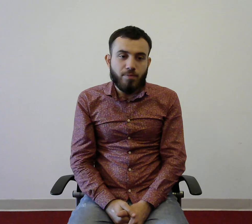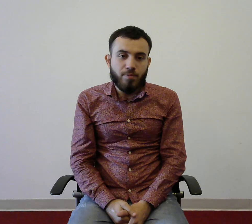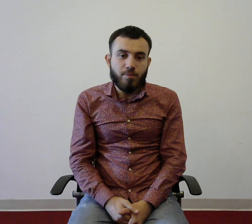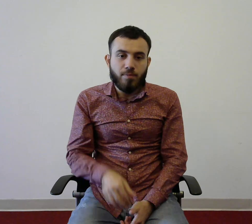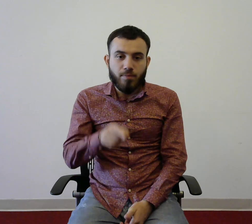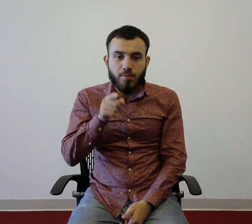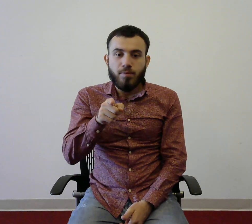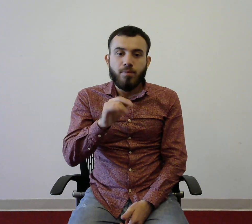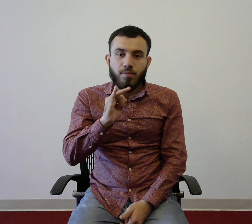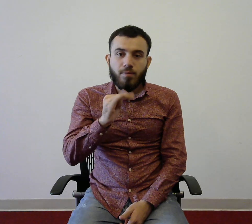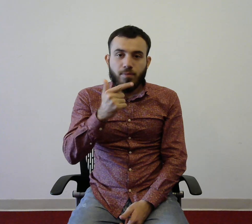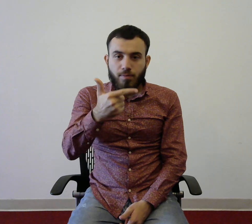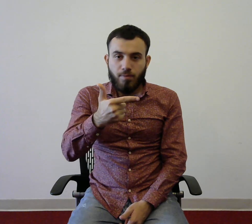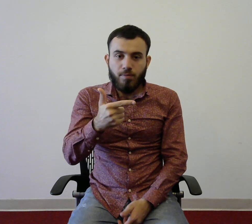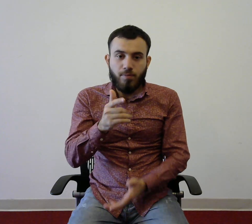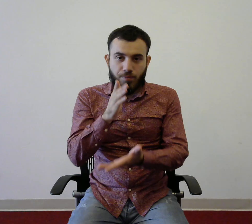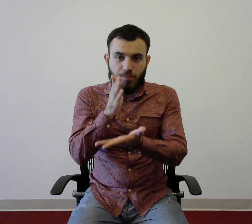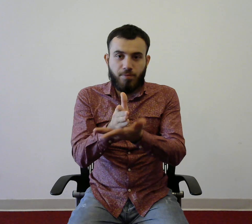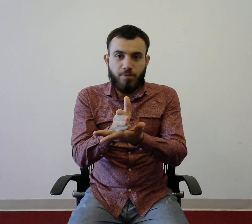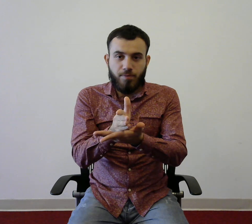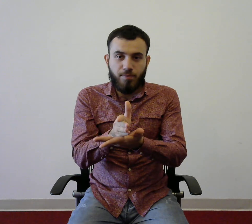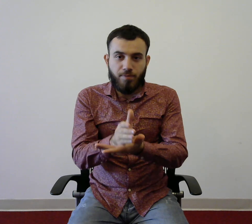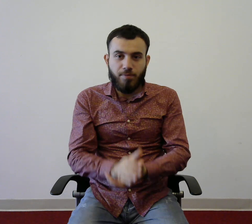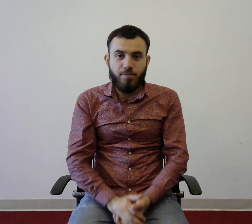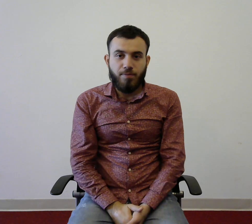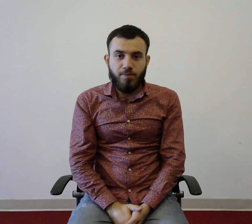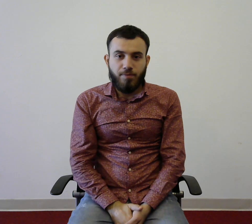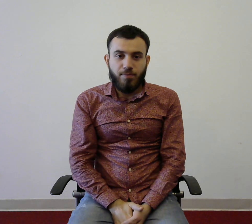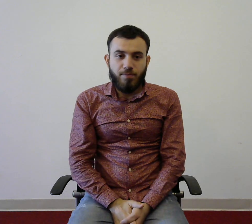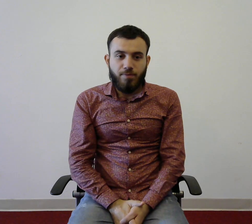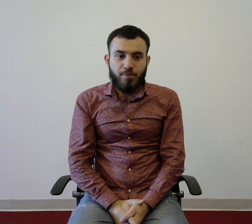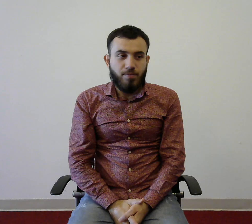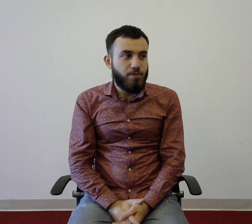Sənin instagramın var?